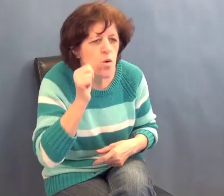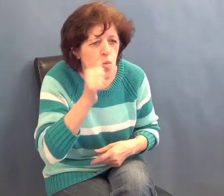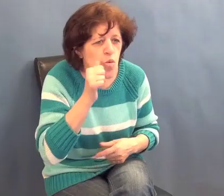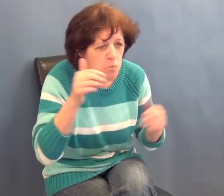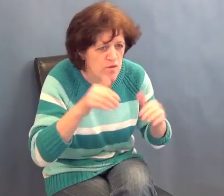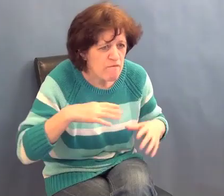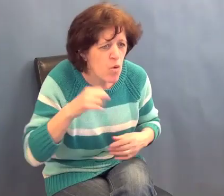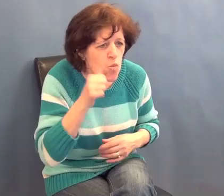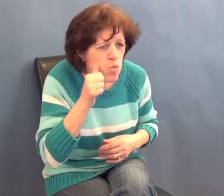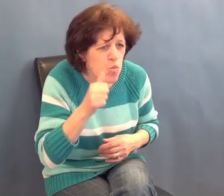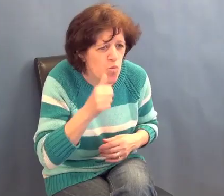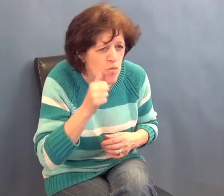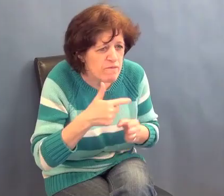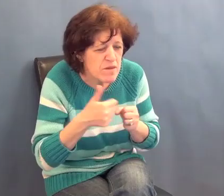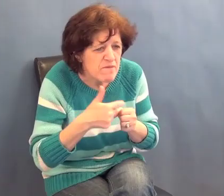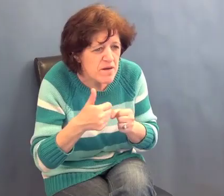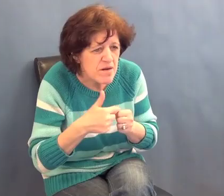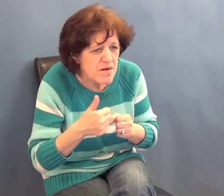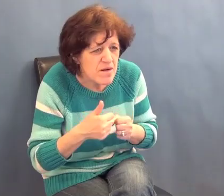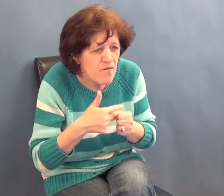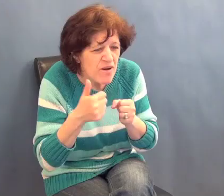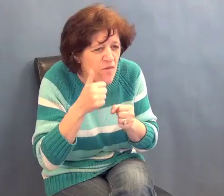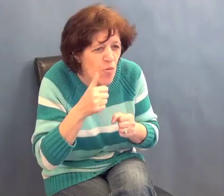Czy masz wolne jutro, czyli dwudziestego pierwszego?